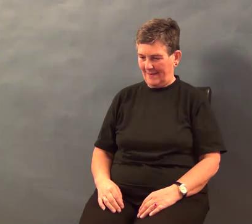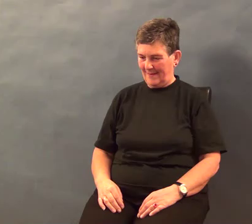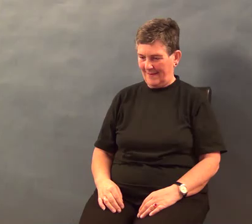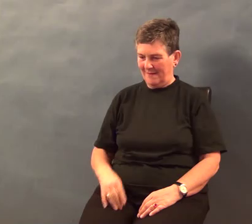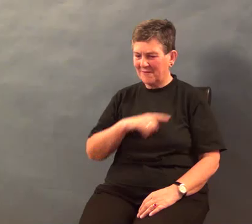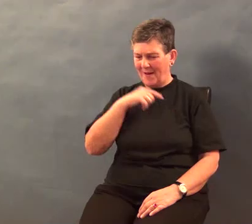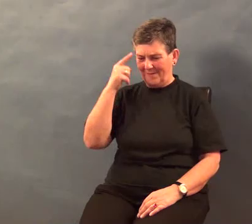Długo myślę.